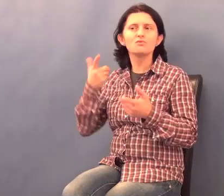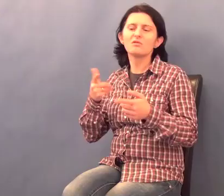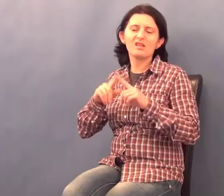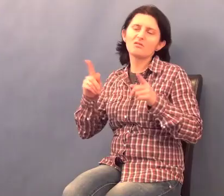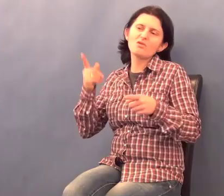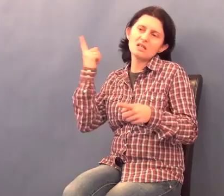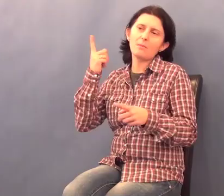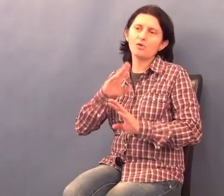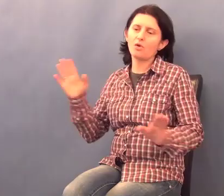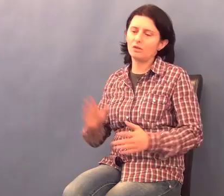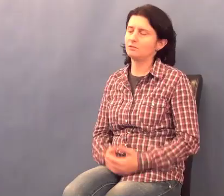Nie wolno, zabronione i już.